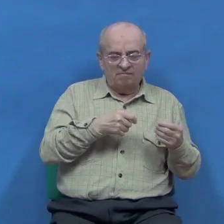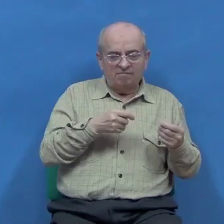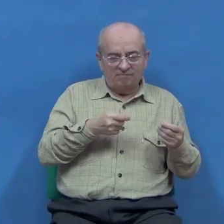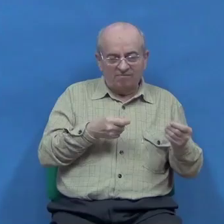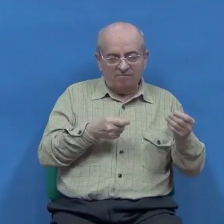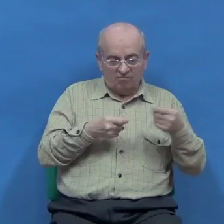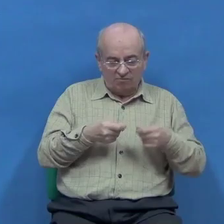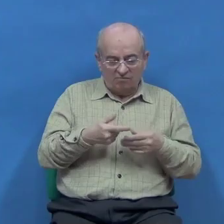Płaci mu chyba dwadzieścia.